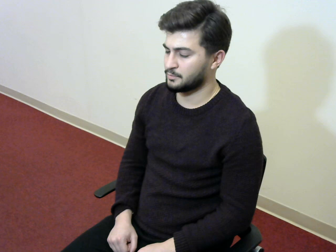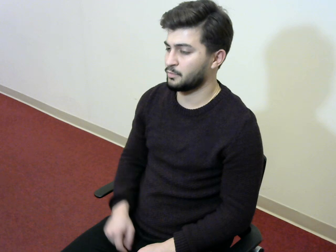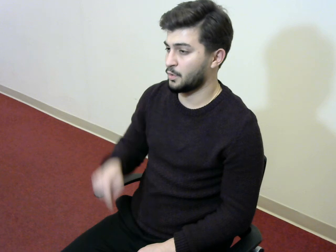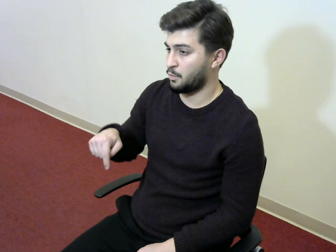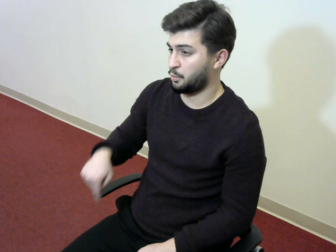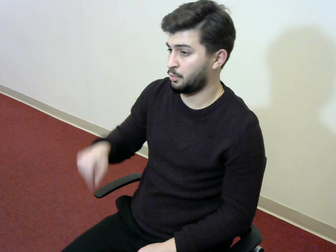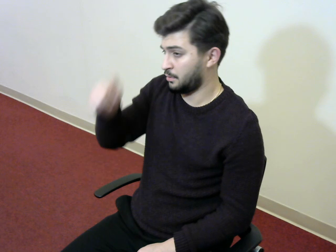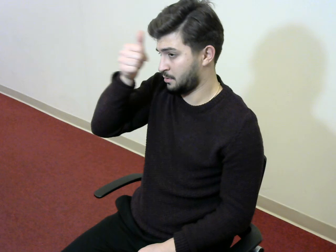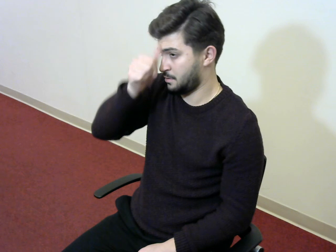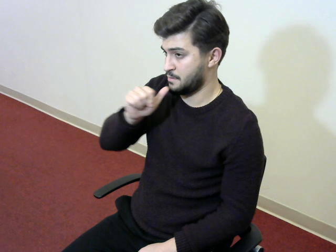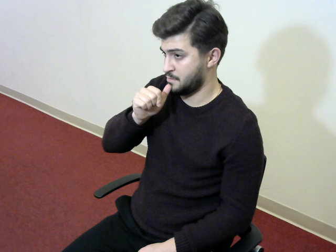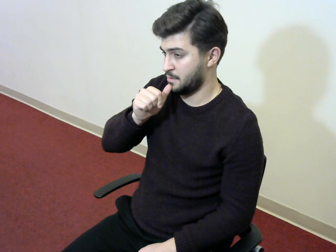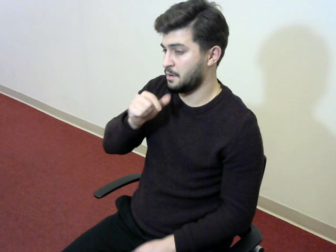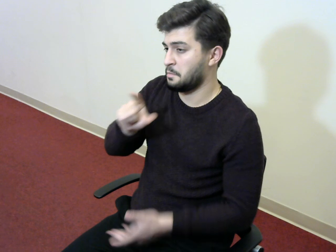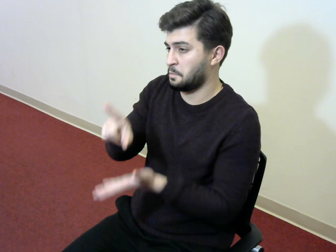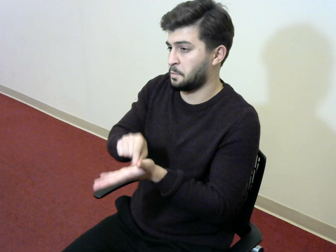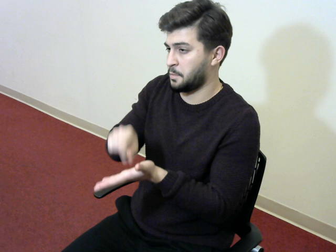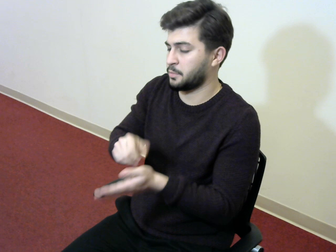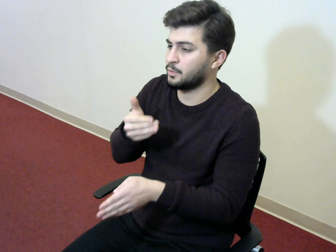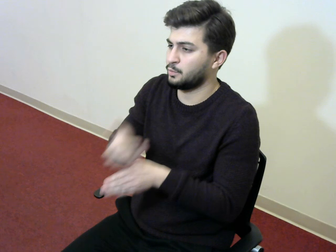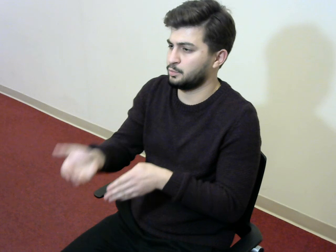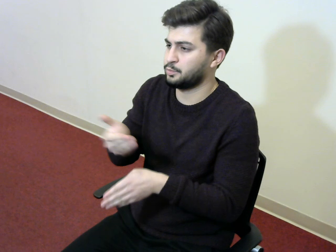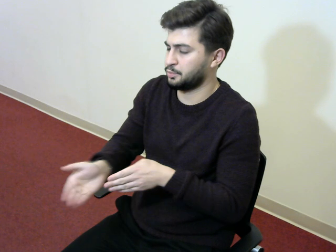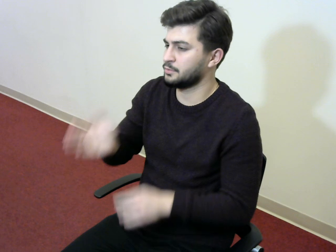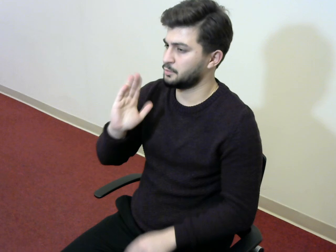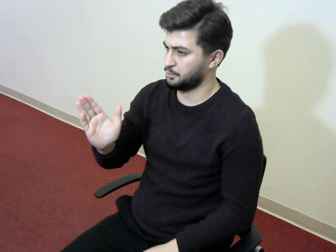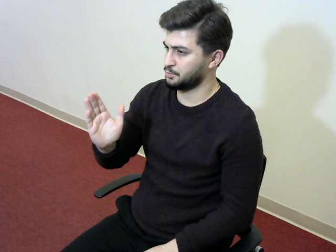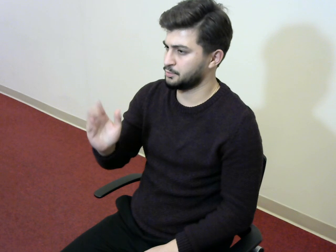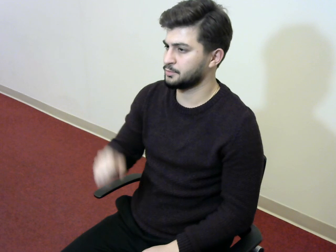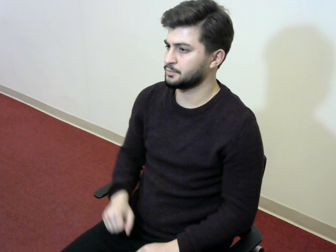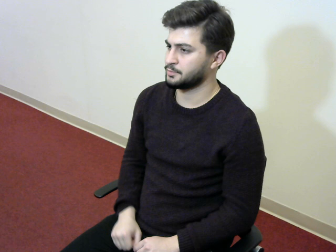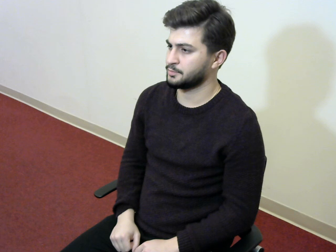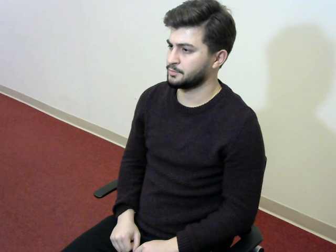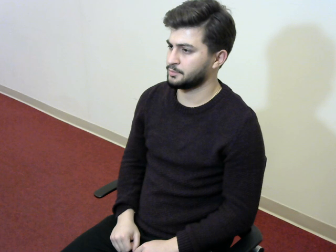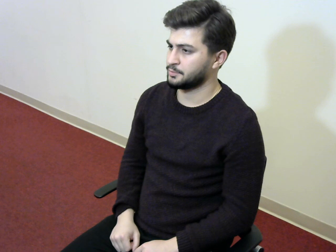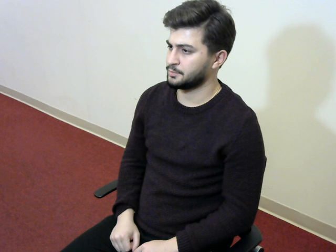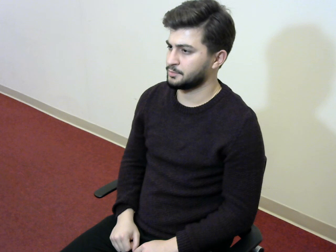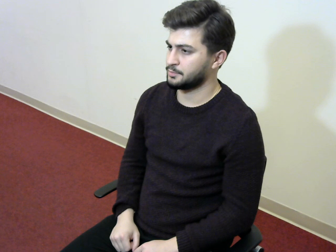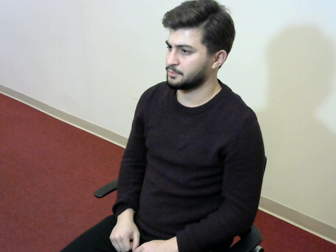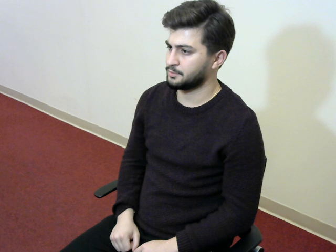Bu ay pensiyalar gecikəcək